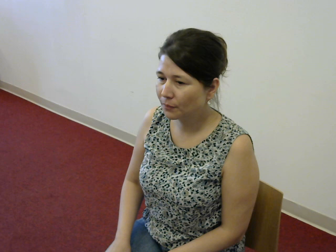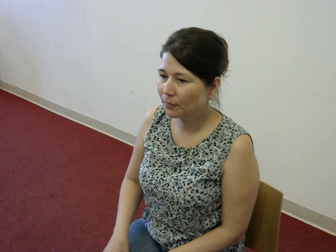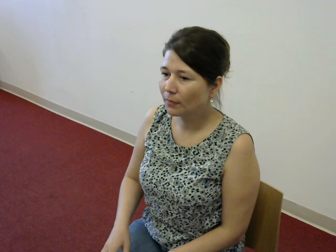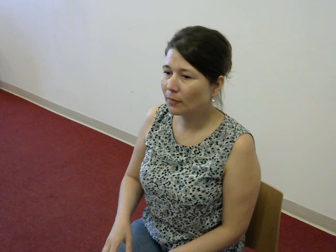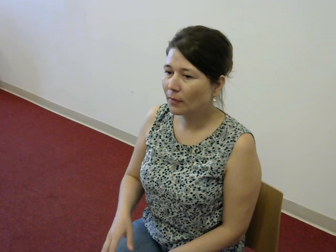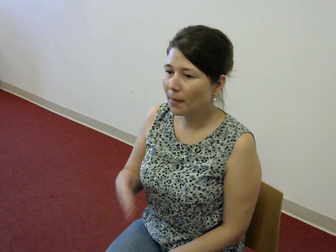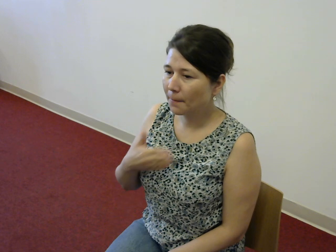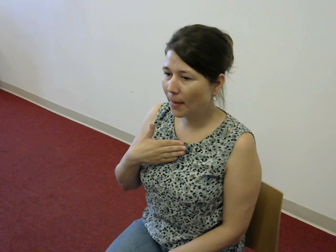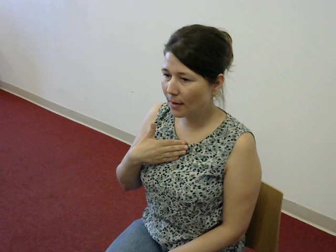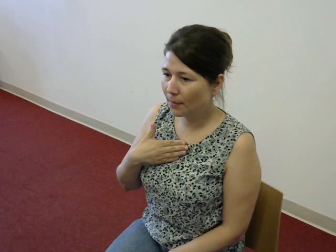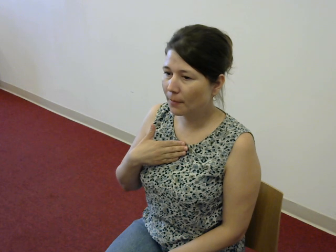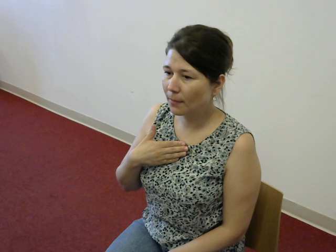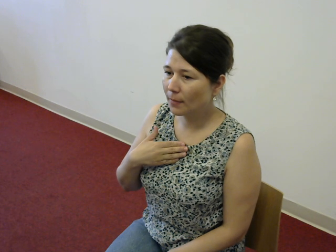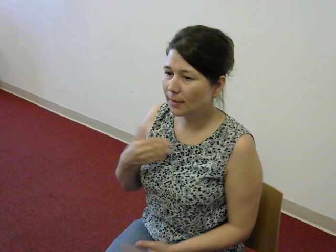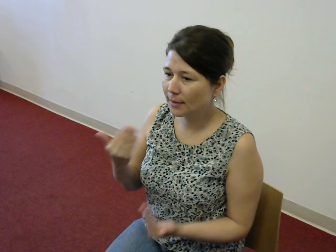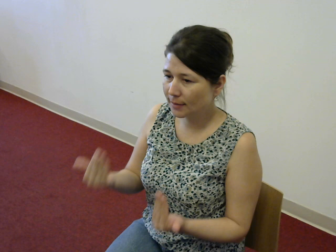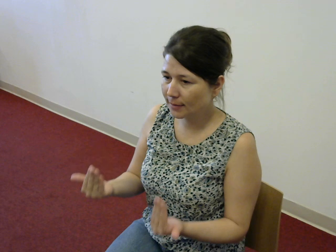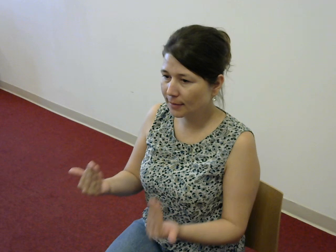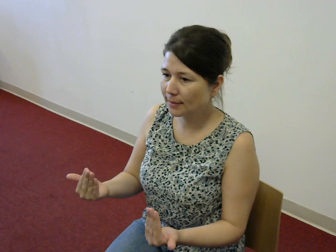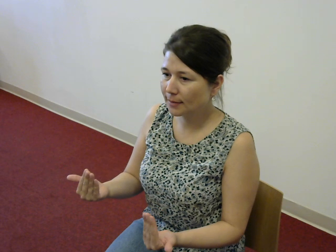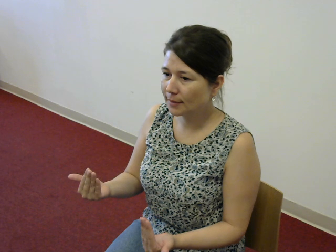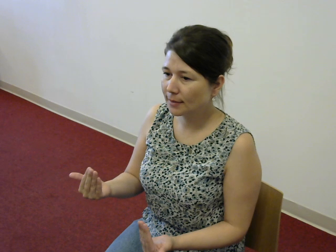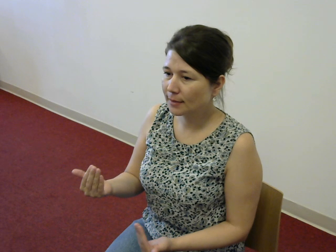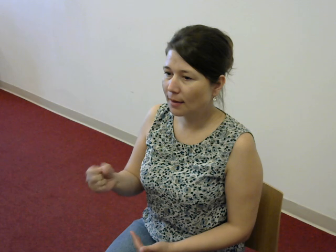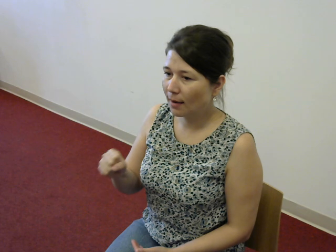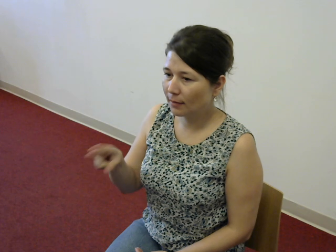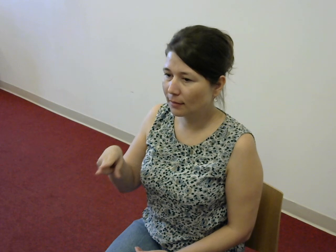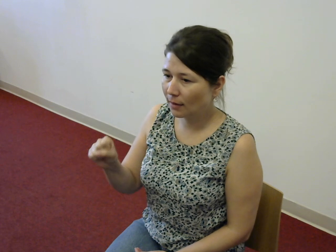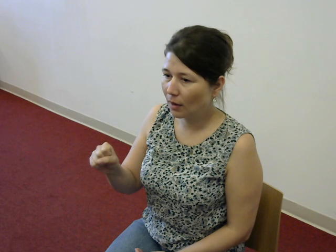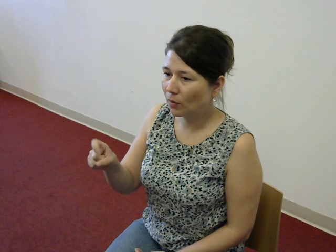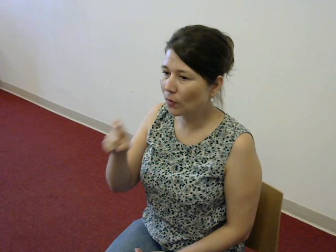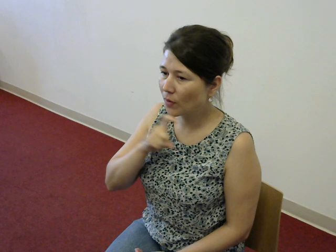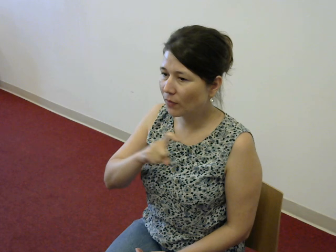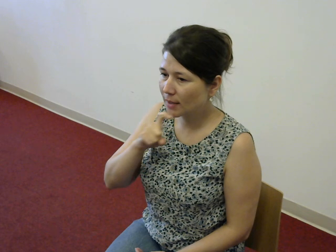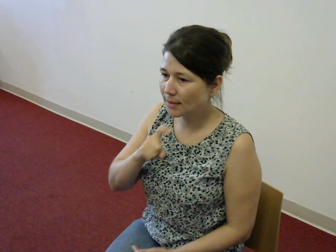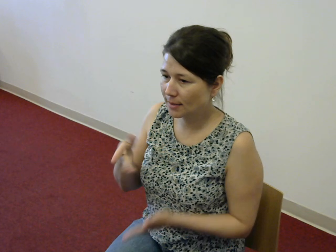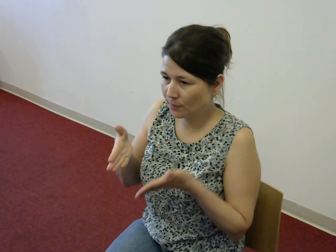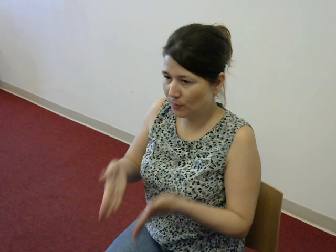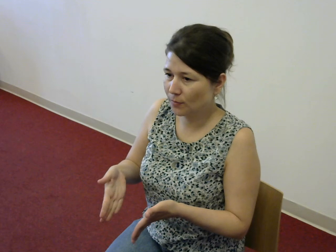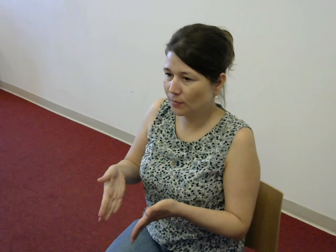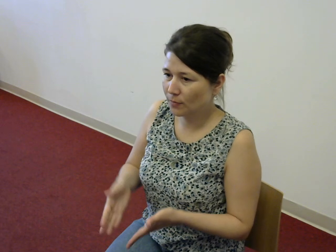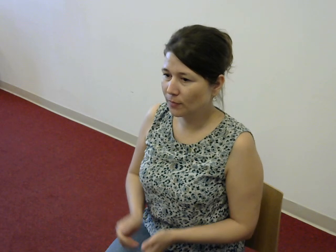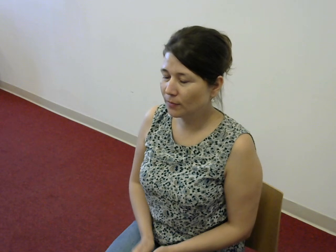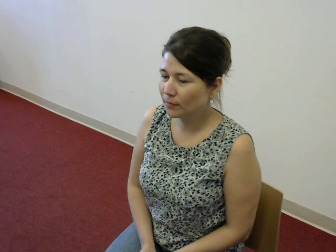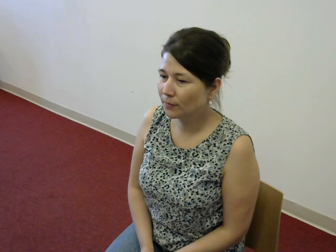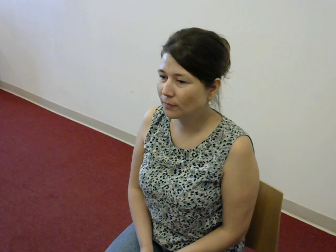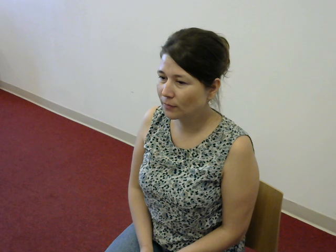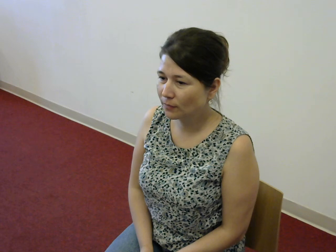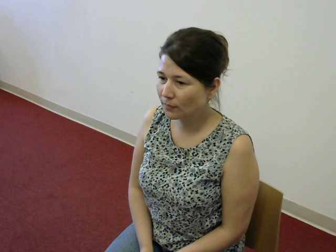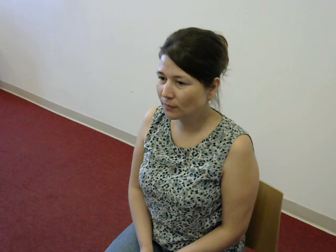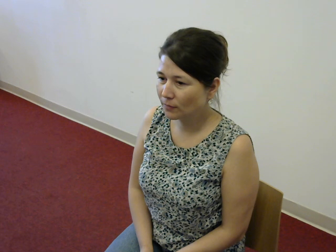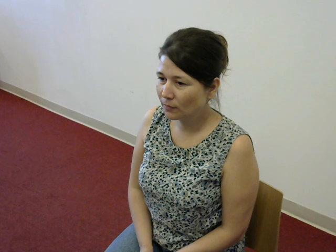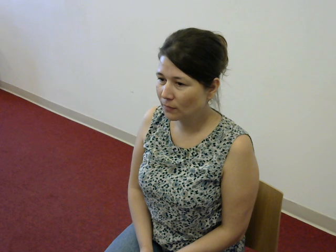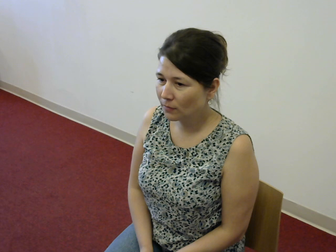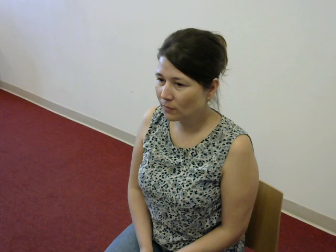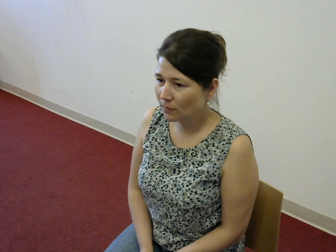Mən indi ADA universitetindəyəm